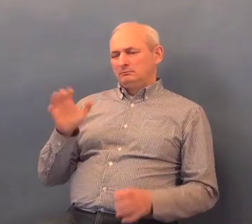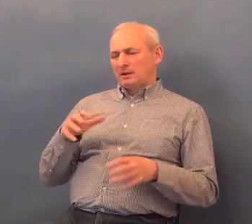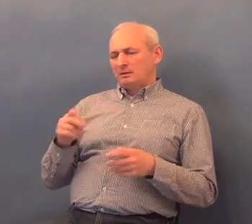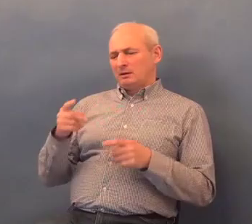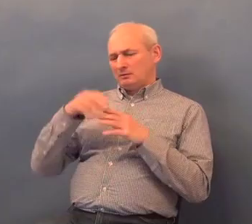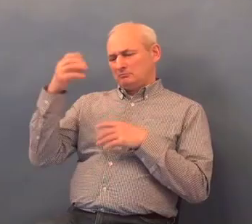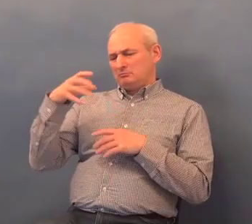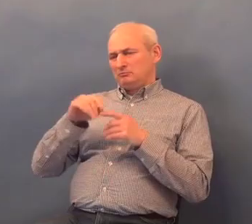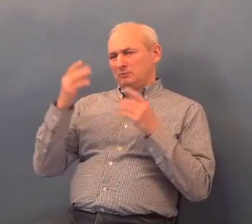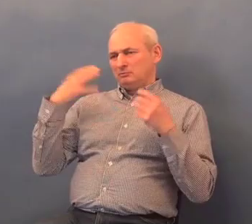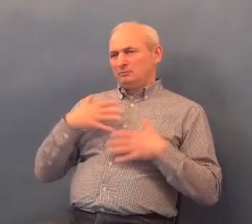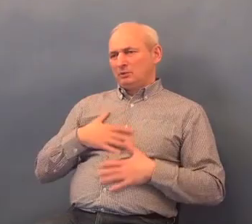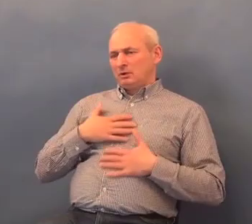Tylko kąpiel pod prysznicem.